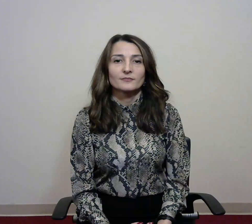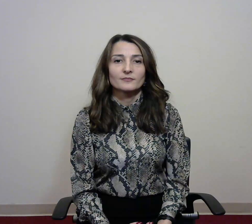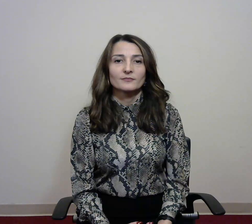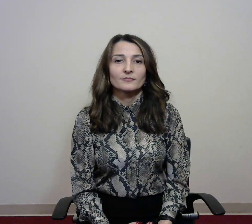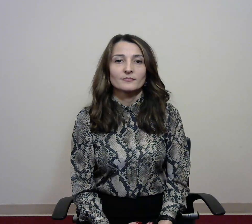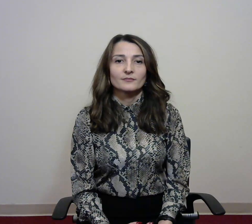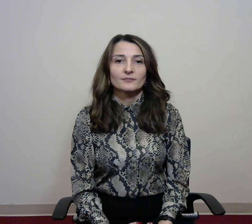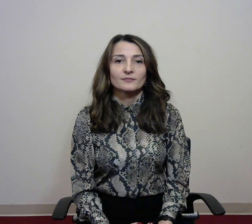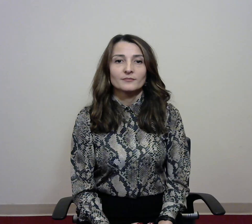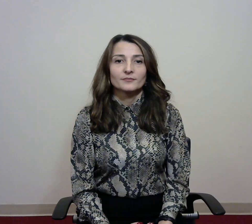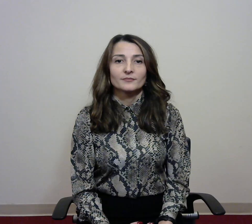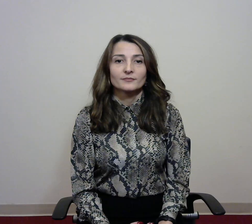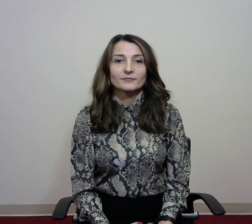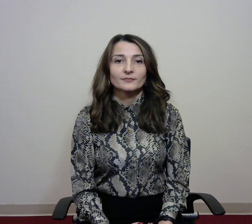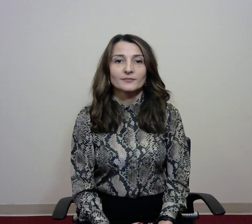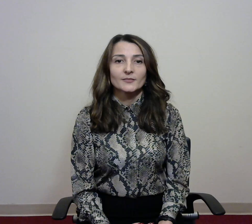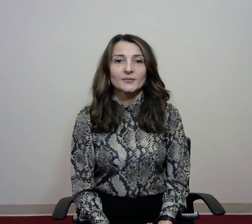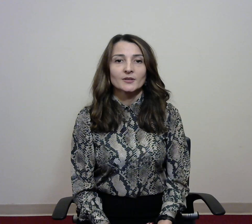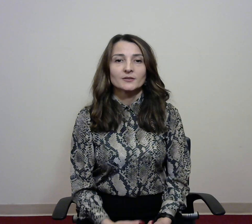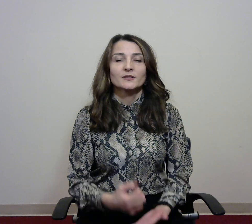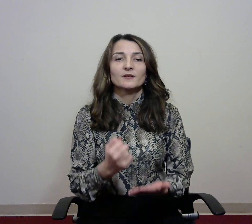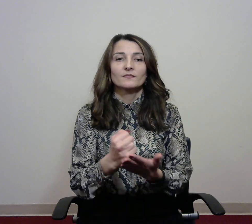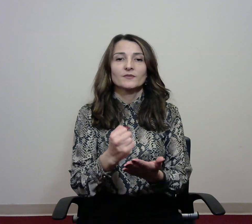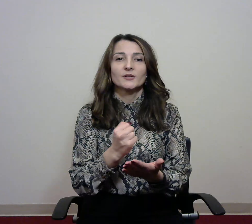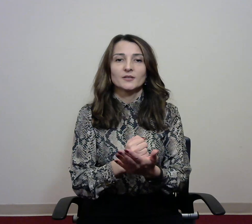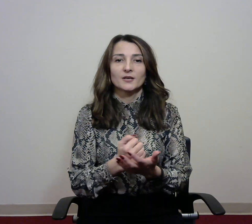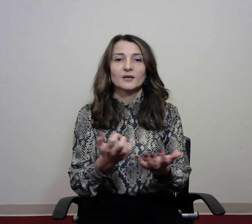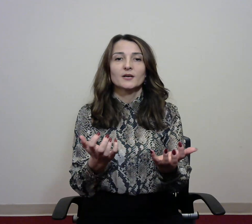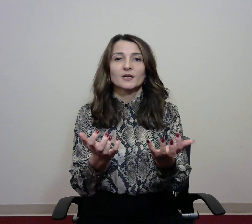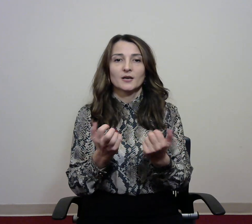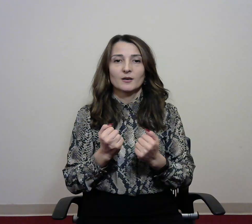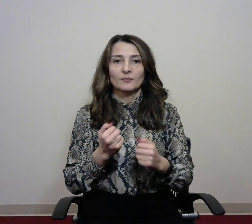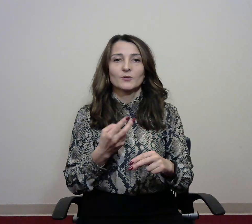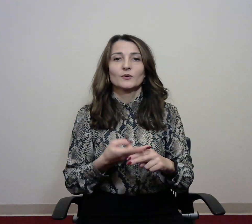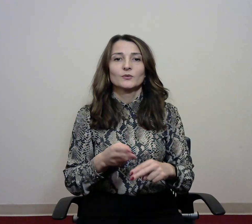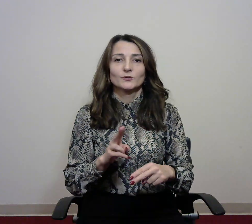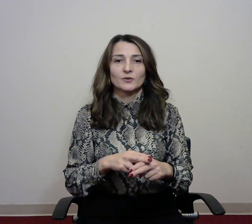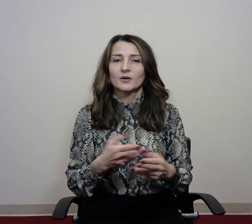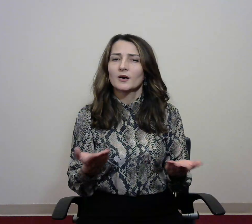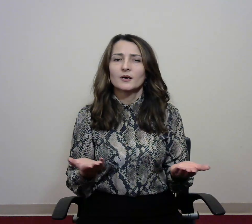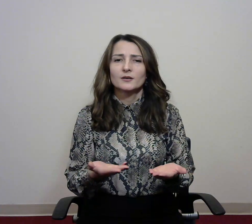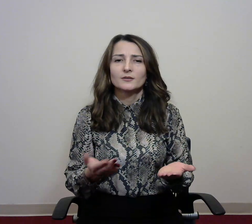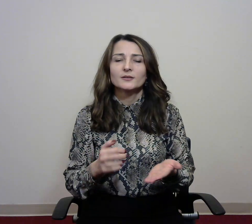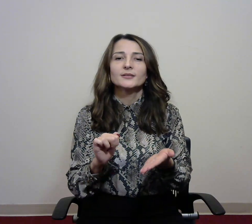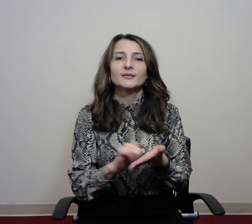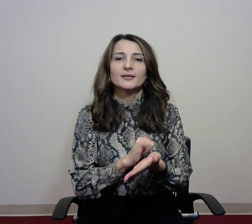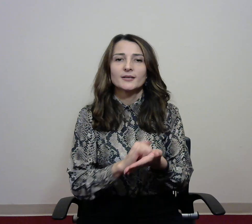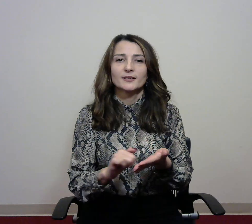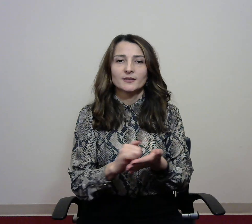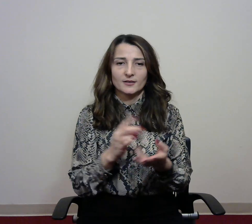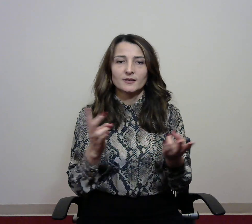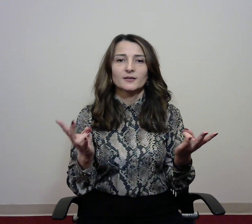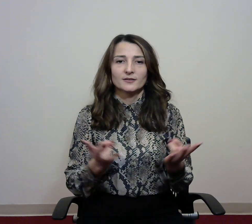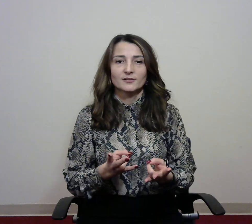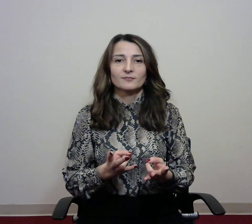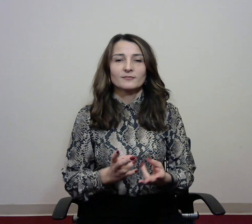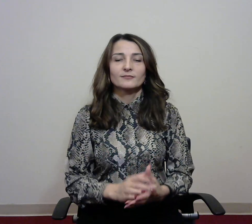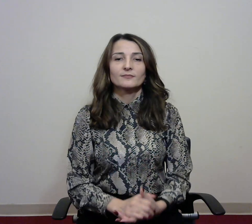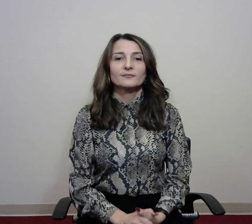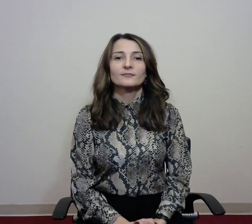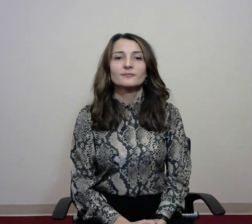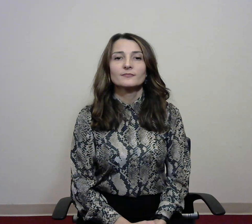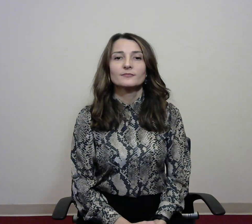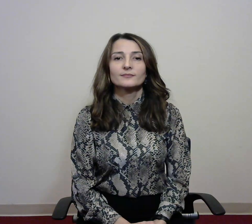Viza almaq üçün hansı sənədlər lazımdır?